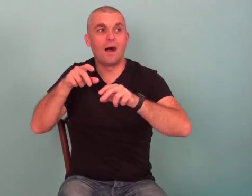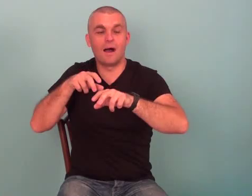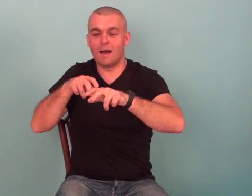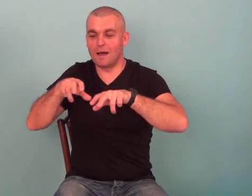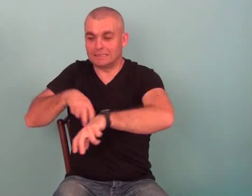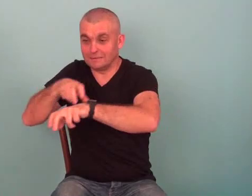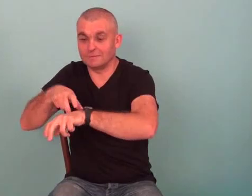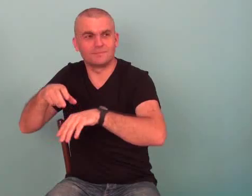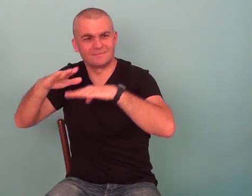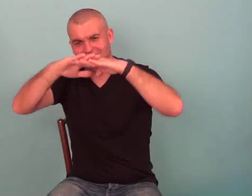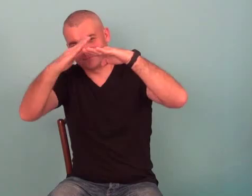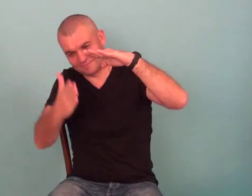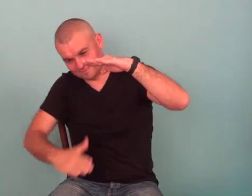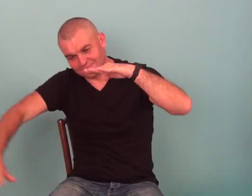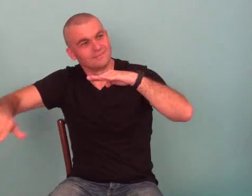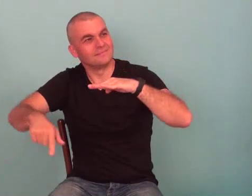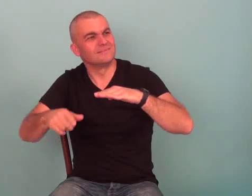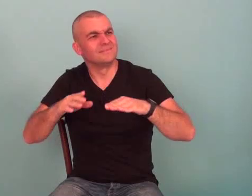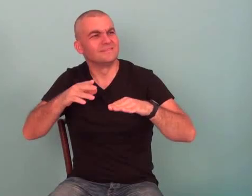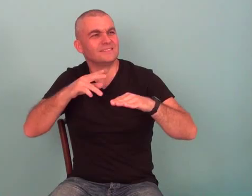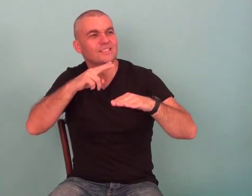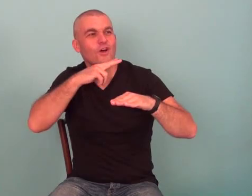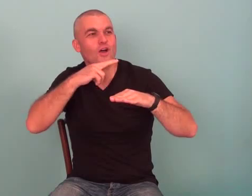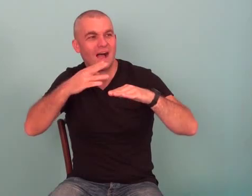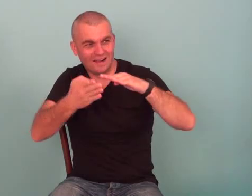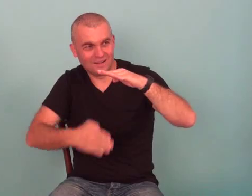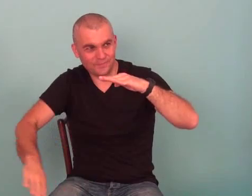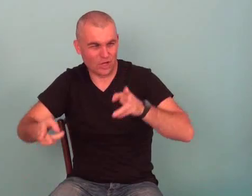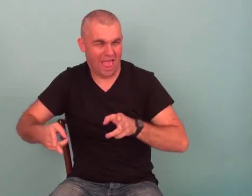Podbiegają do skarpy, a na dole jest woda, rzeka.